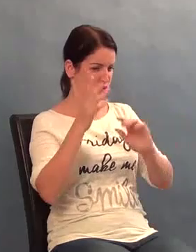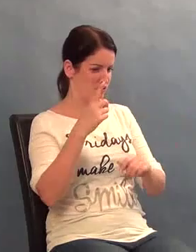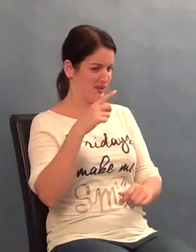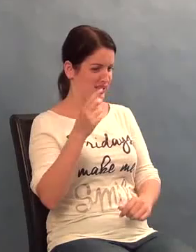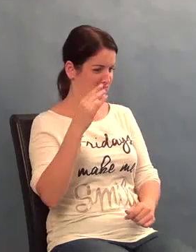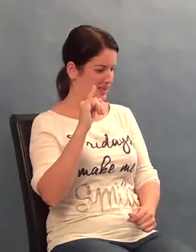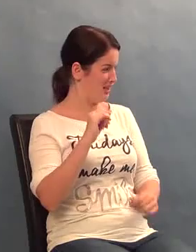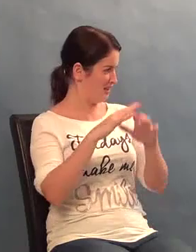Mała myszka celuje w Myszkę Miki.